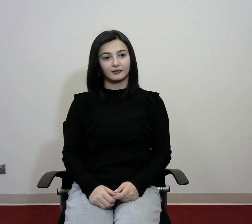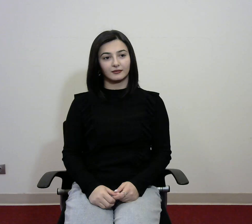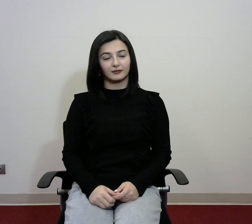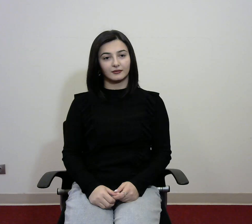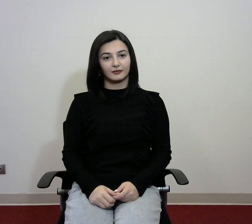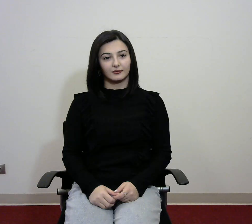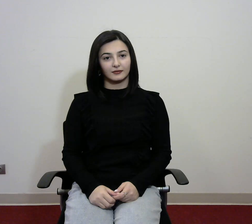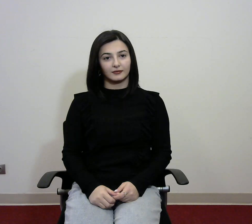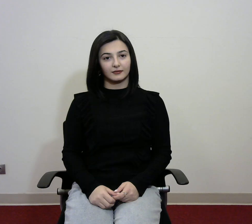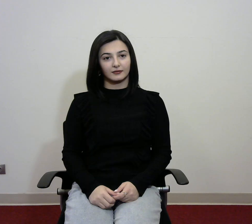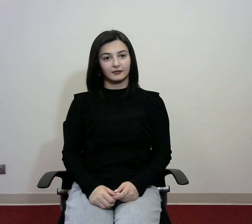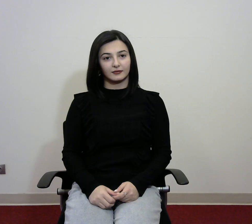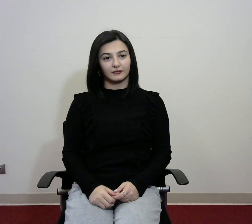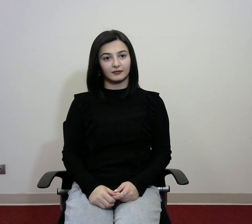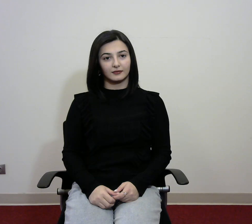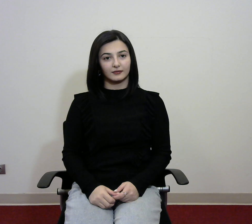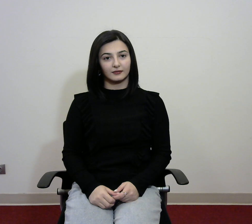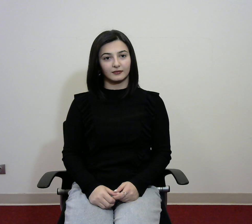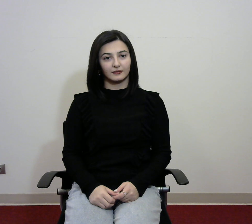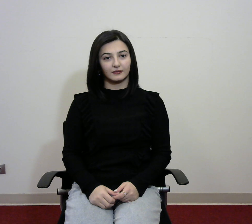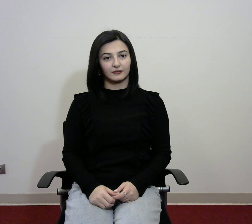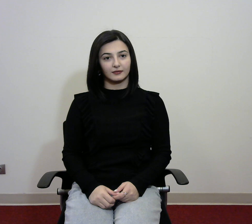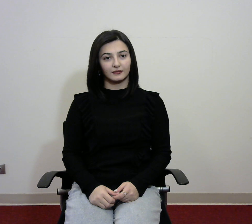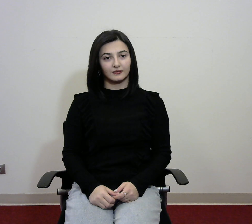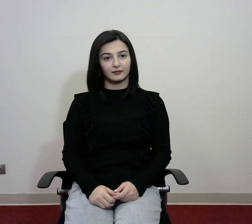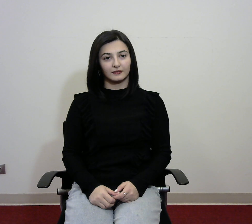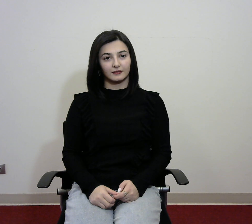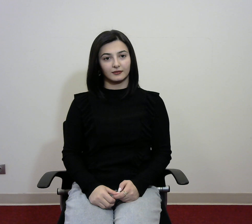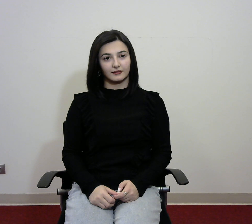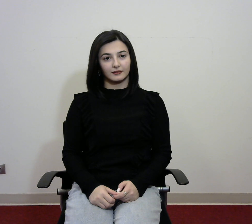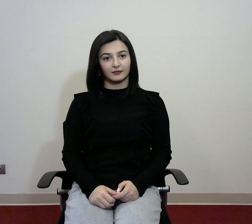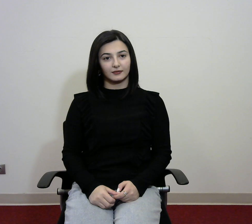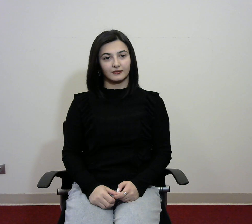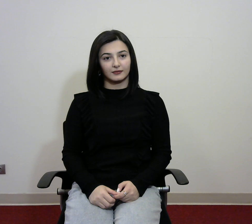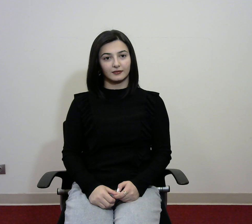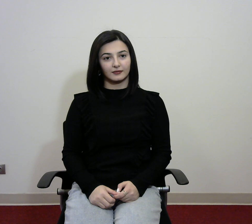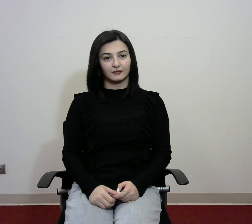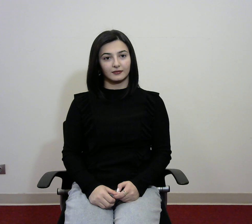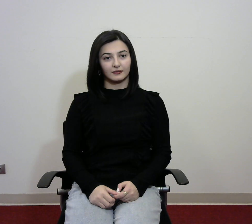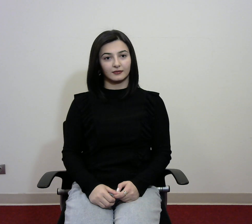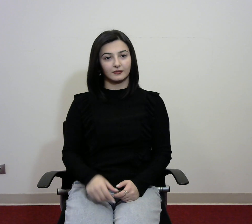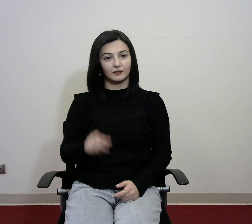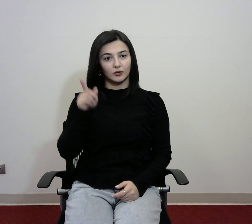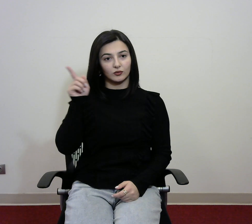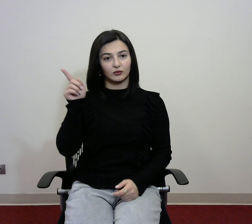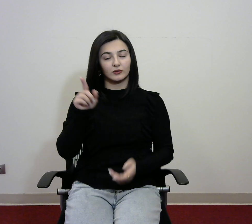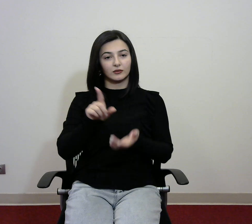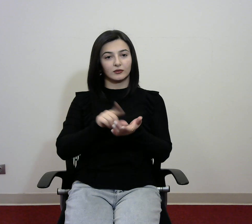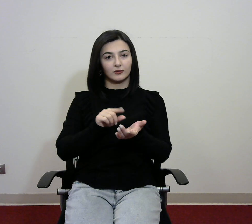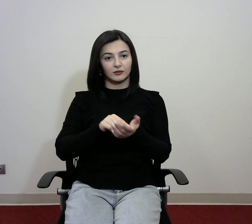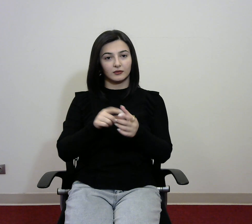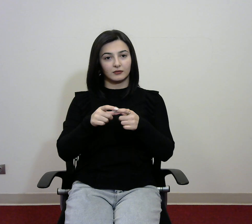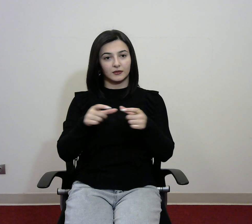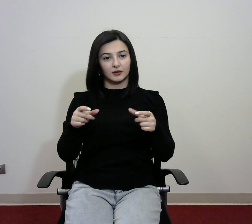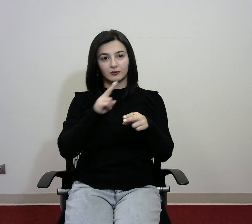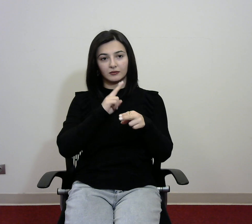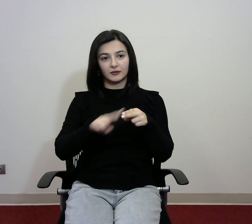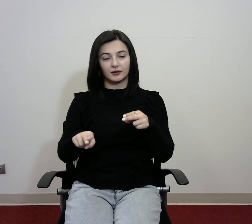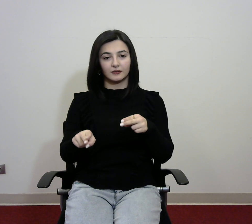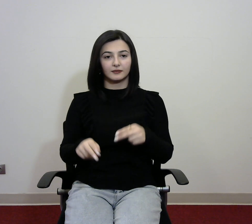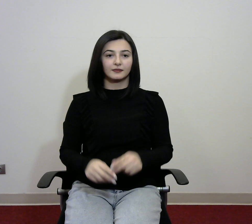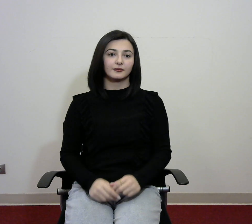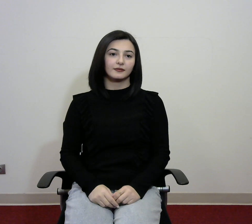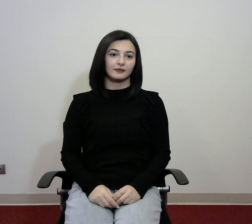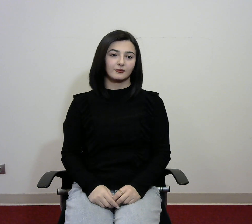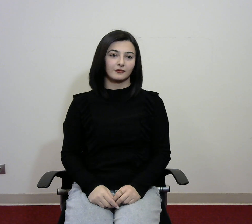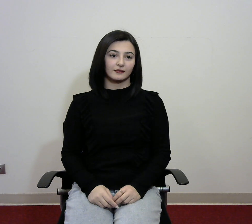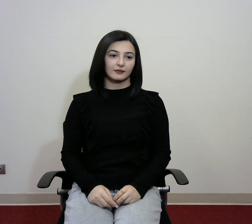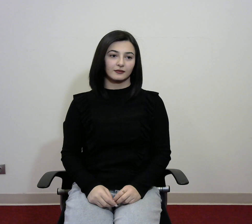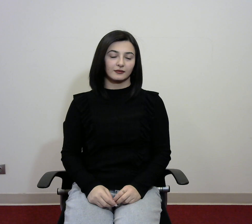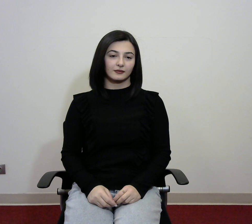O pensiya kartını itirib